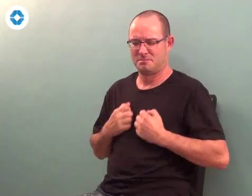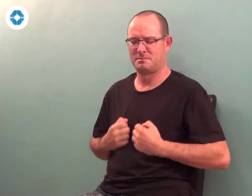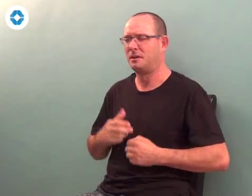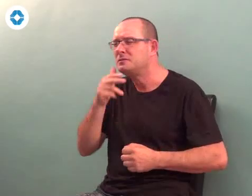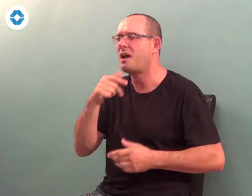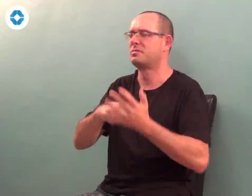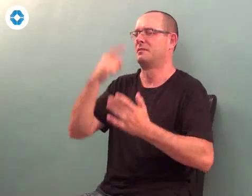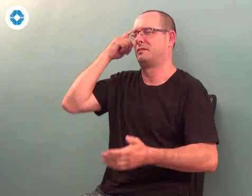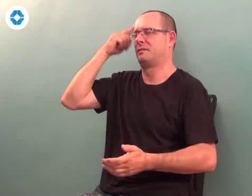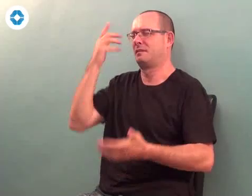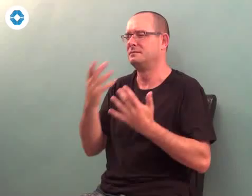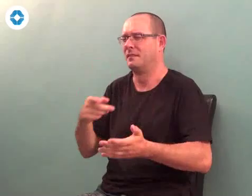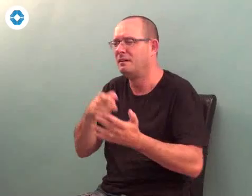Ciągle myśli o żabie, chce jej.